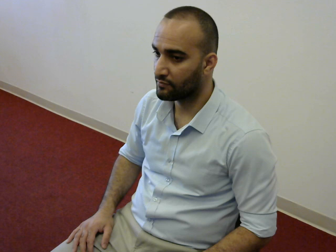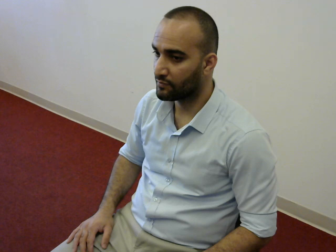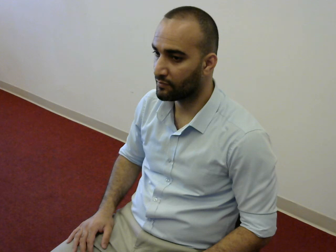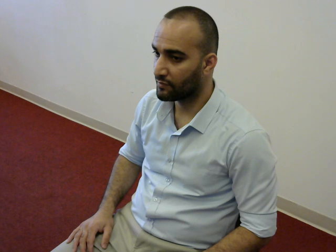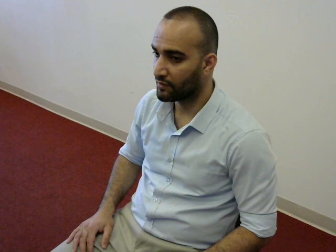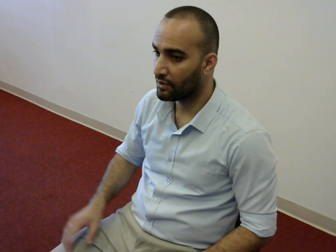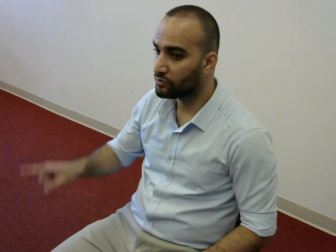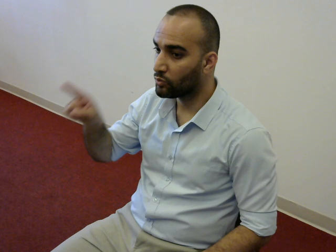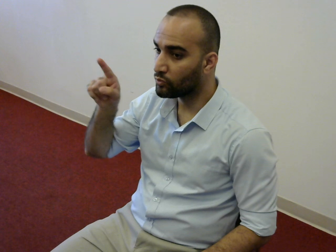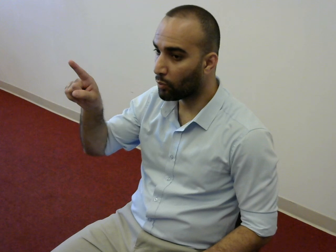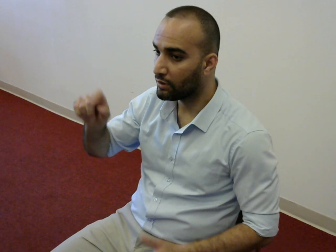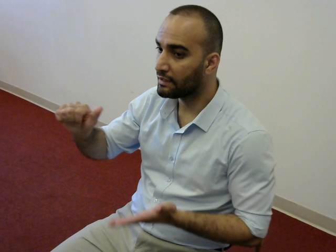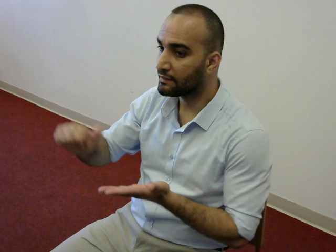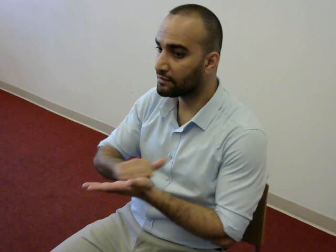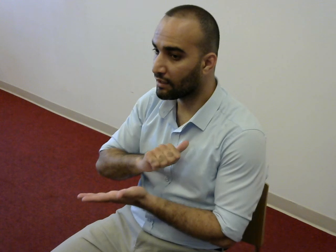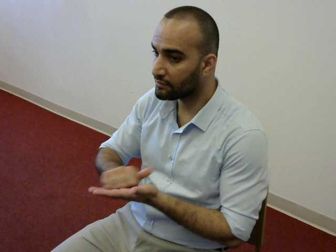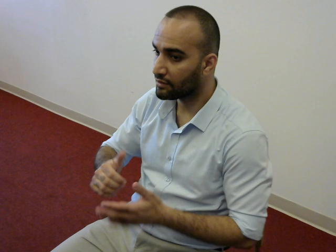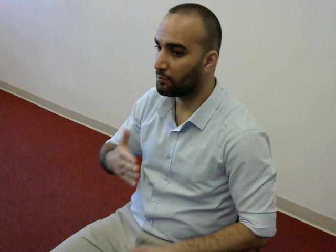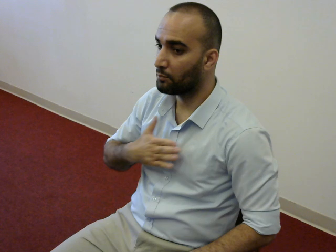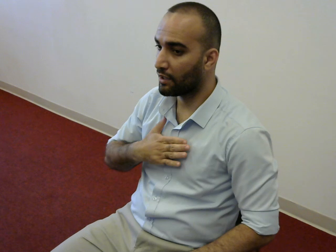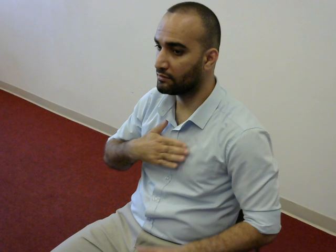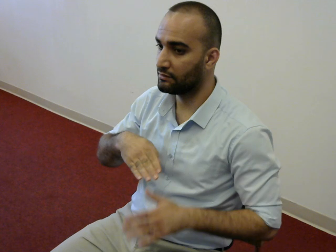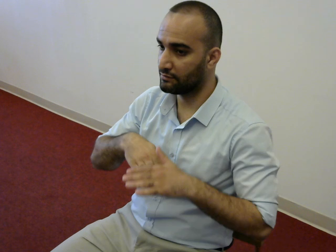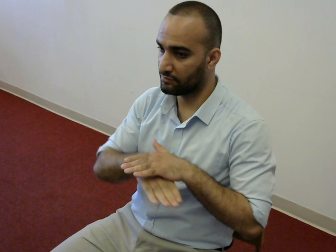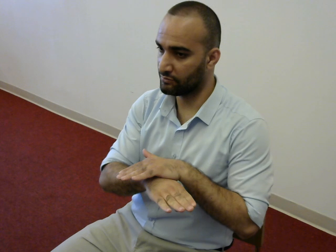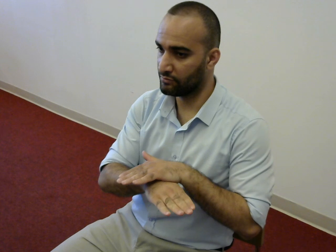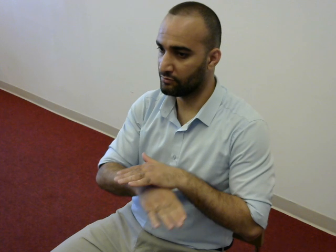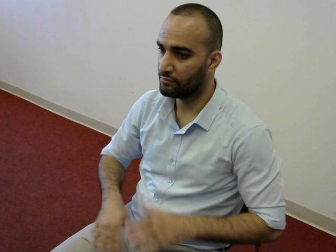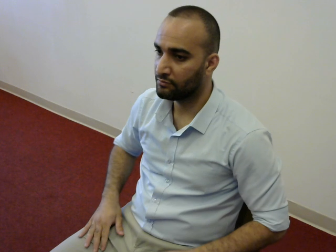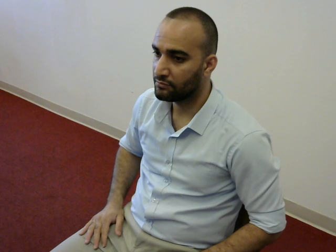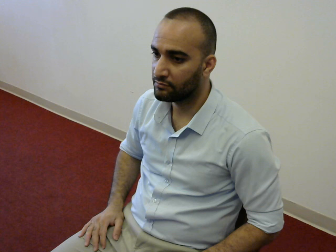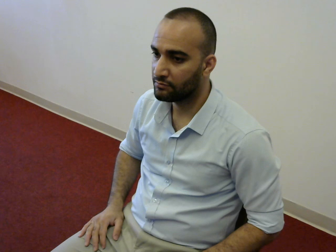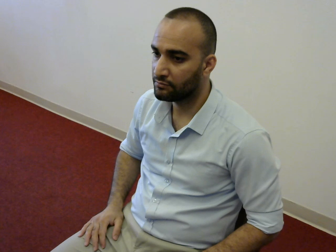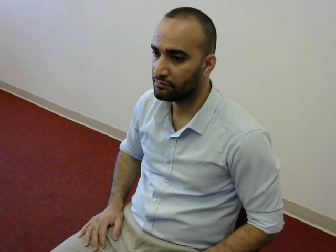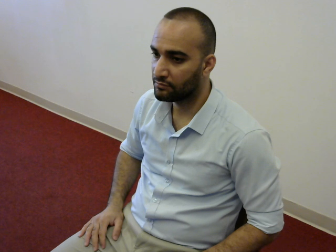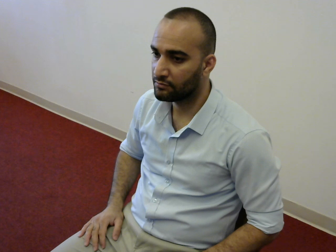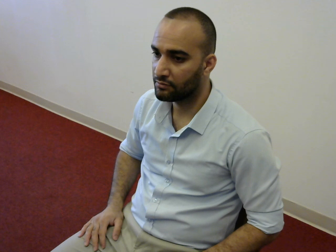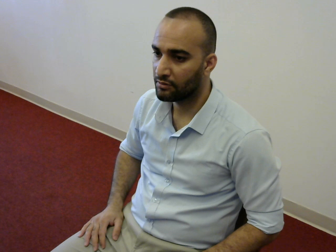Onun sənədləri məndədir